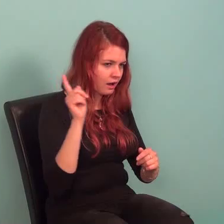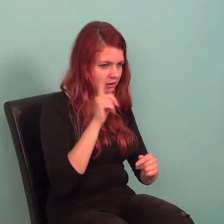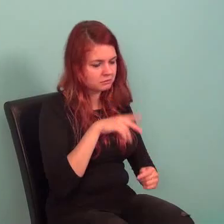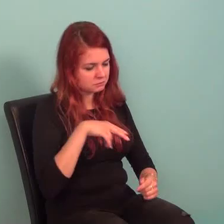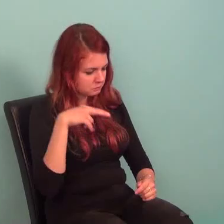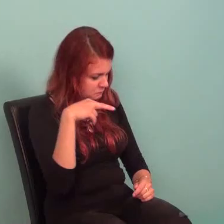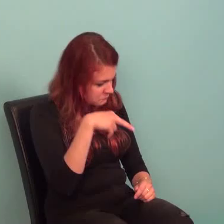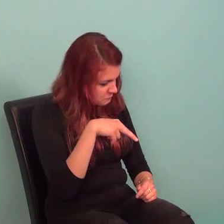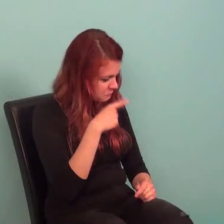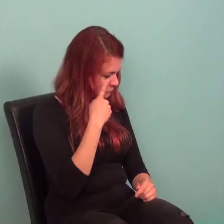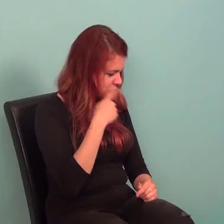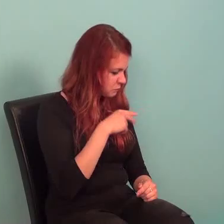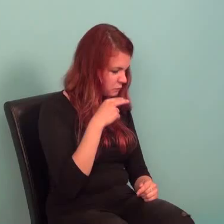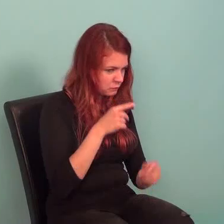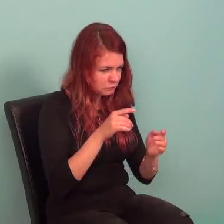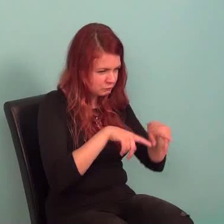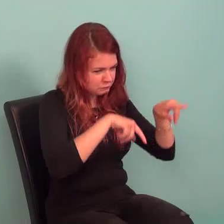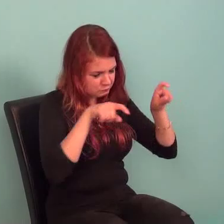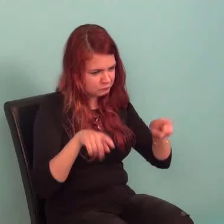Patrzy, to znaczy, zszedł z roweru i położył go na ziemię.